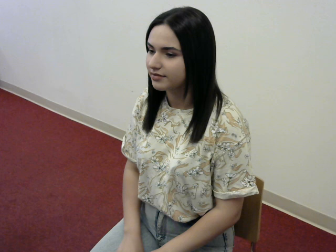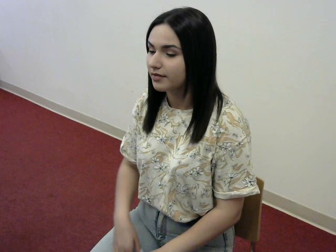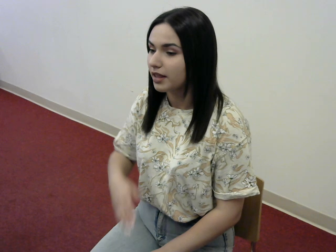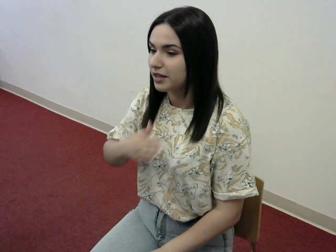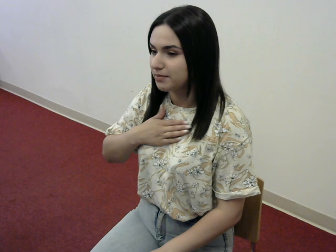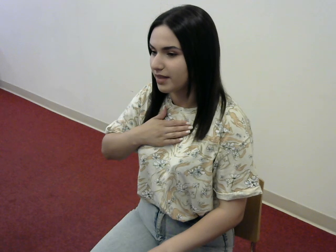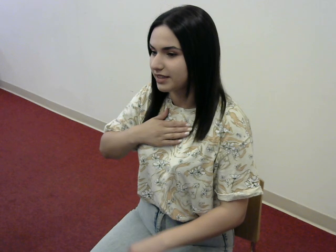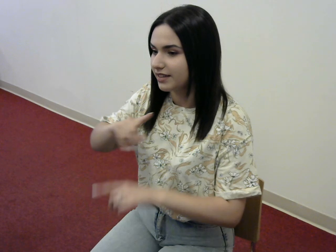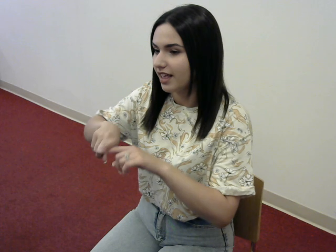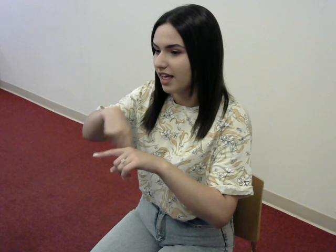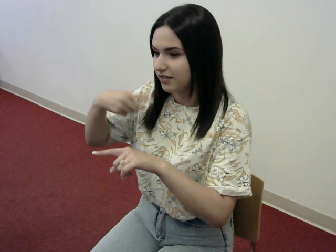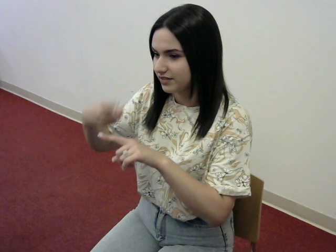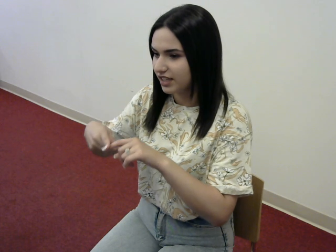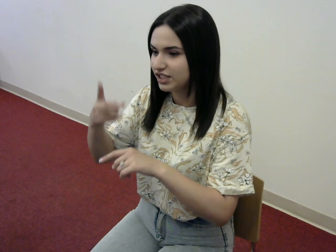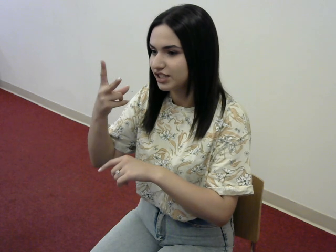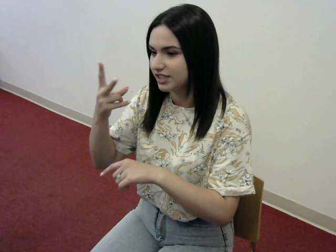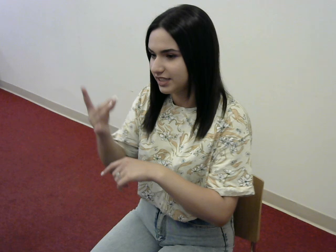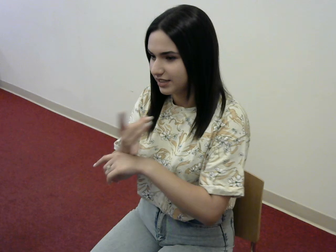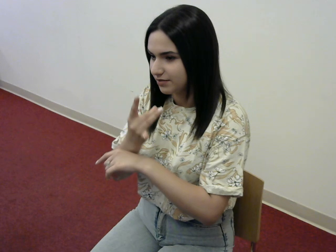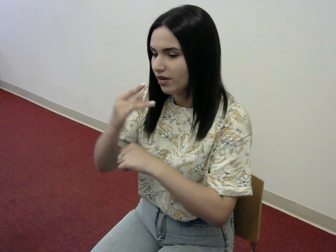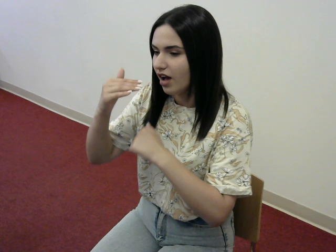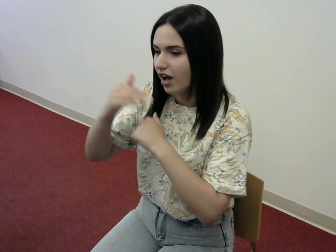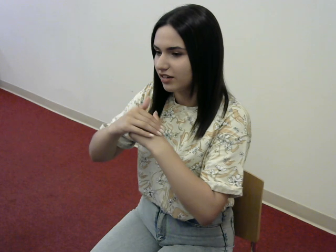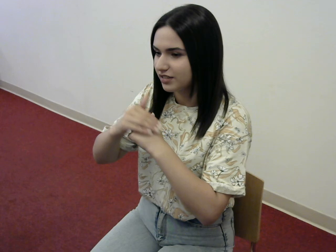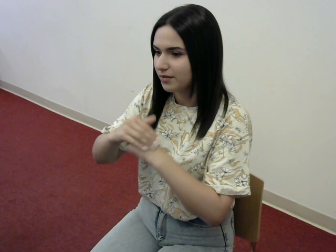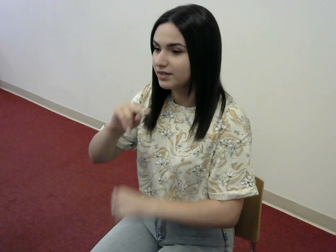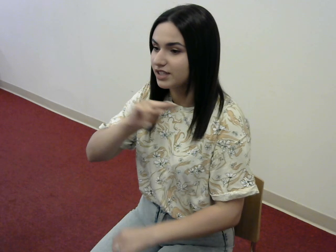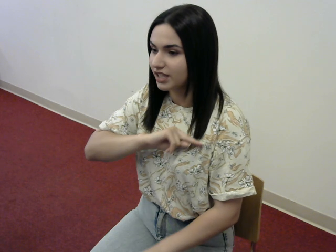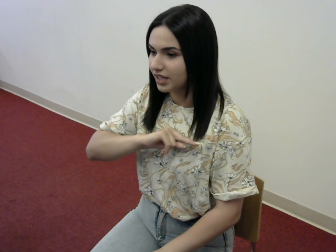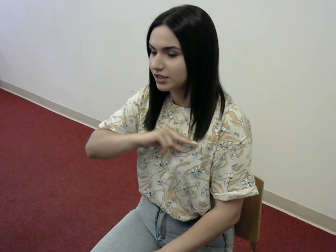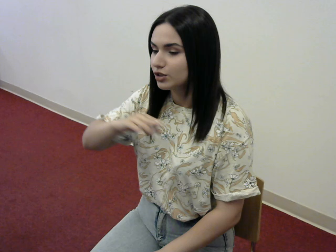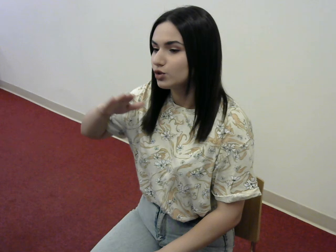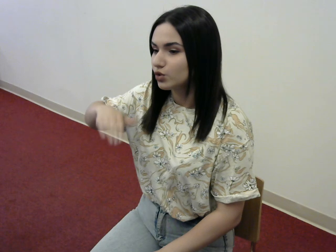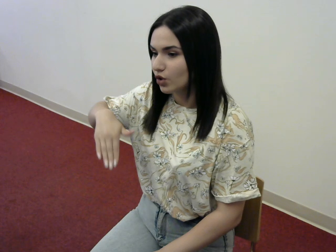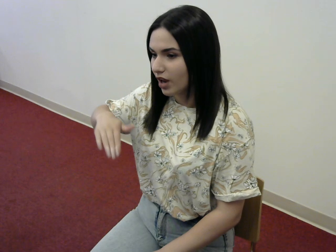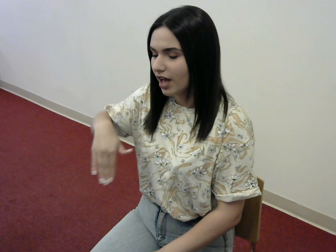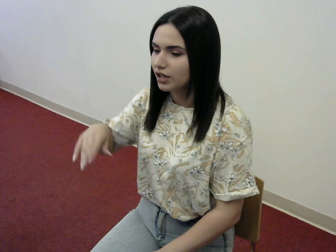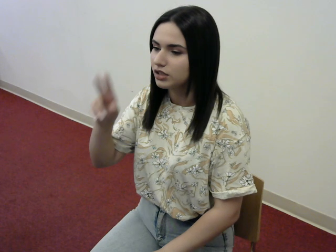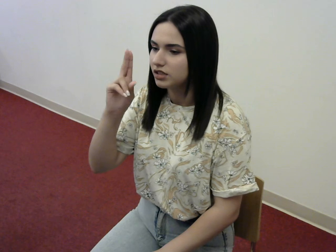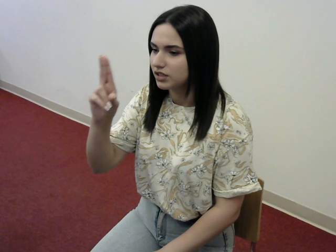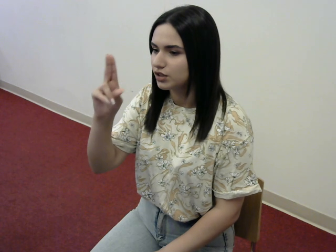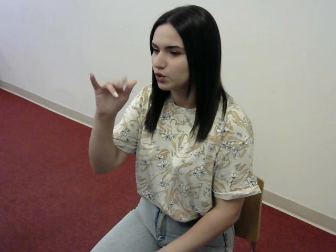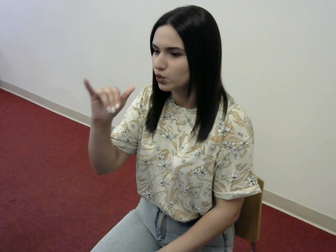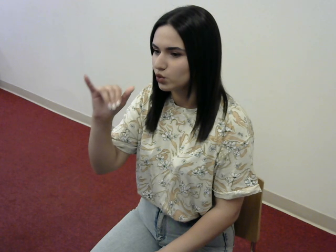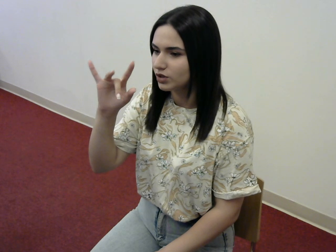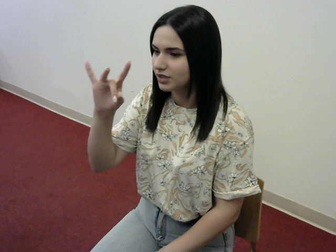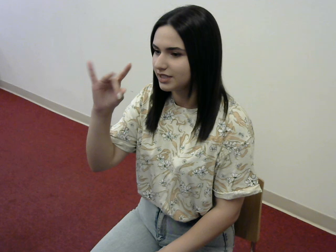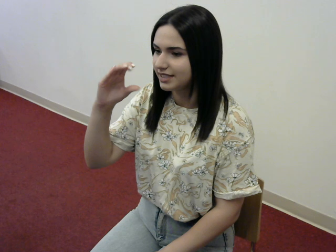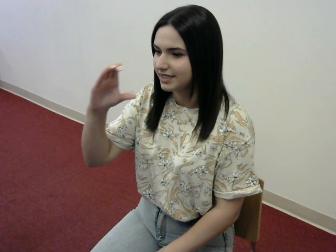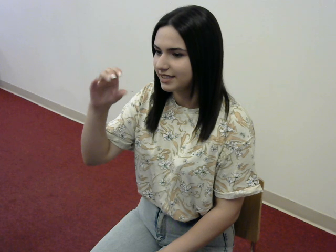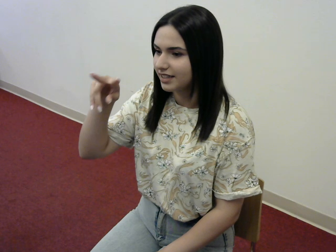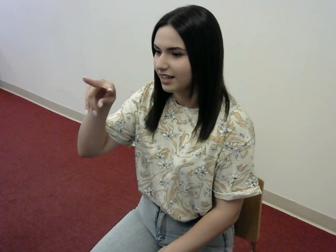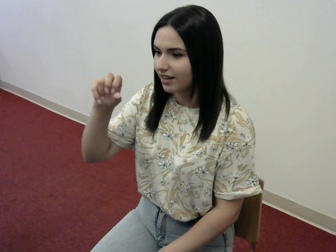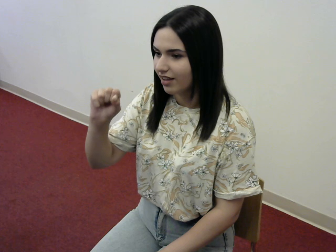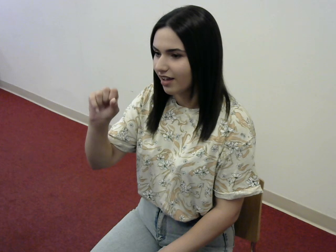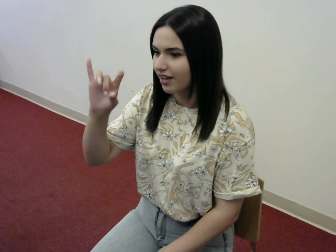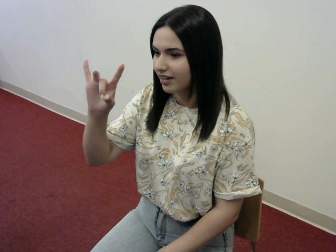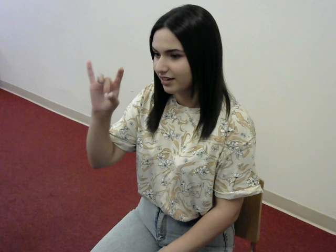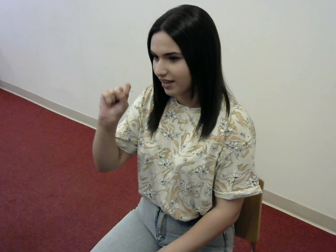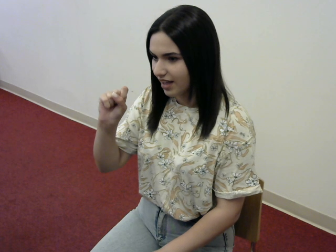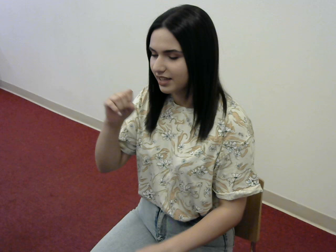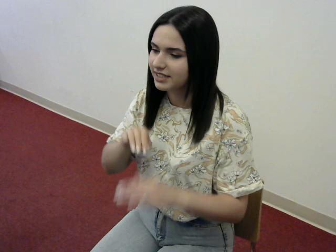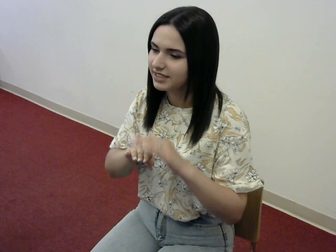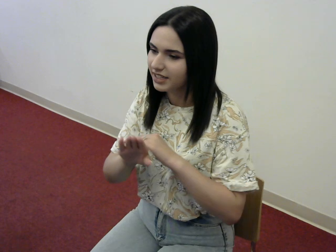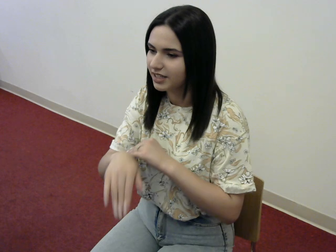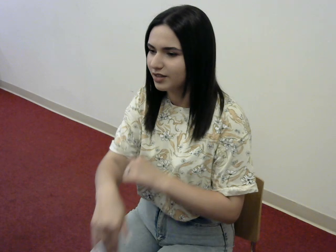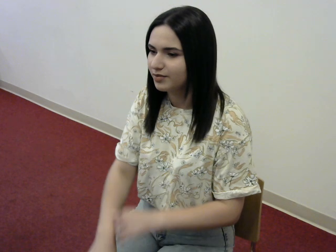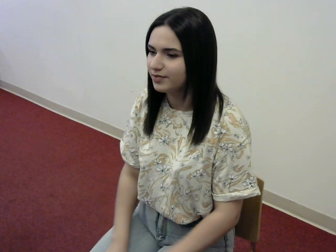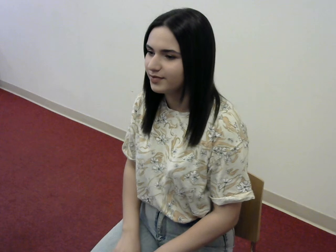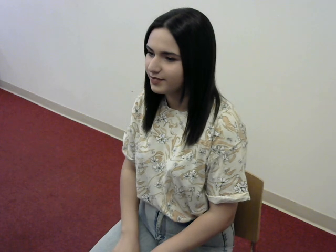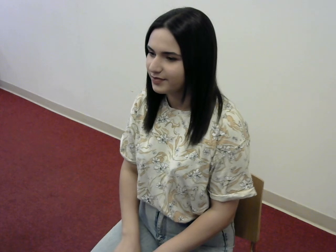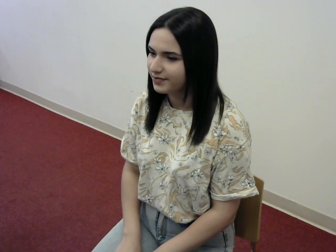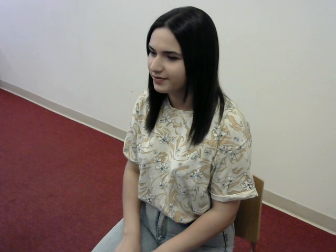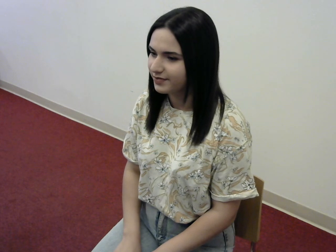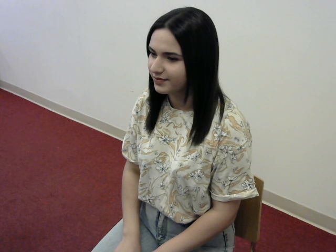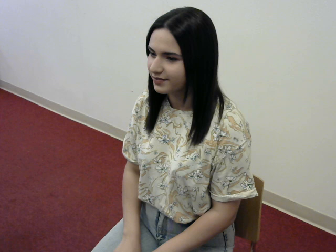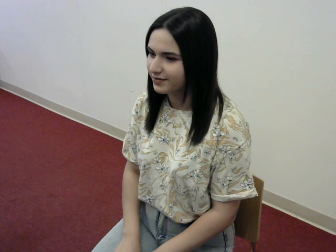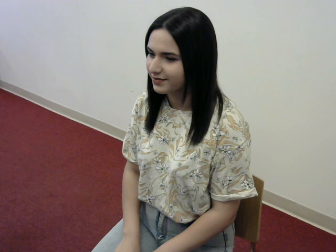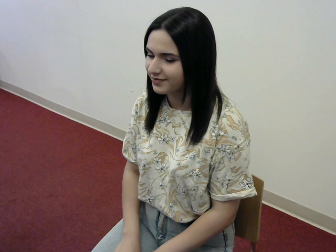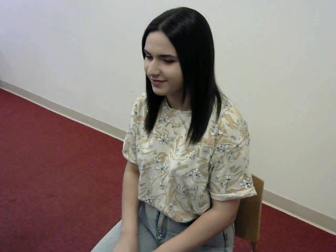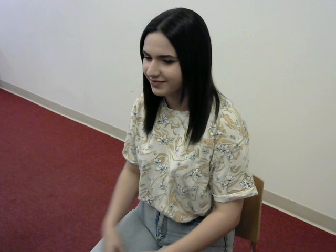Mən həftədə 2 dəfə axşam işdən sonra kursa gedirəm